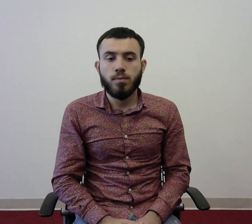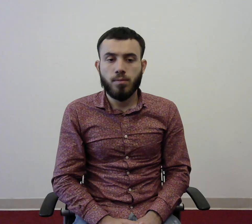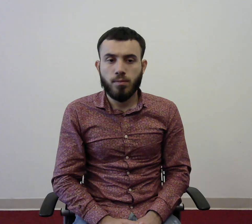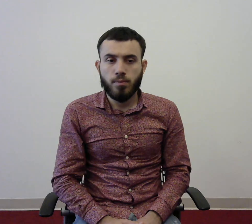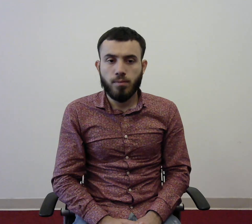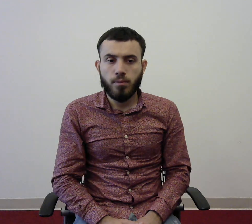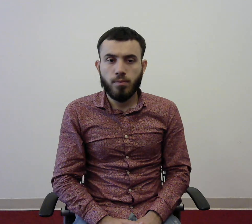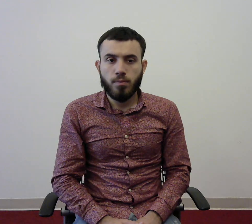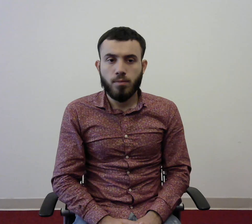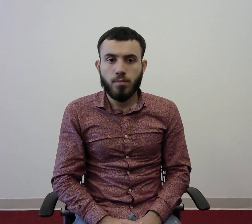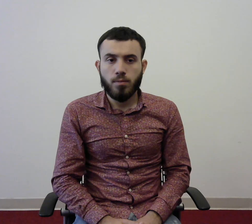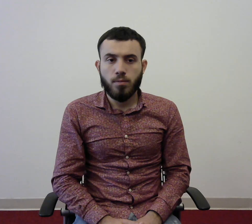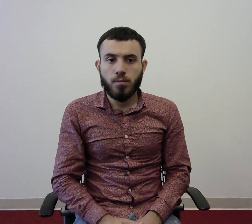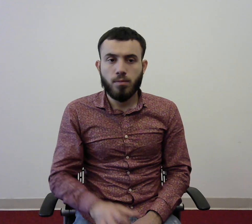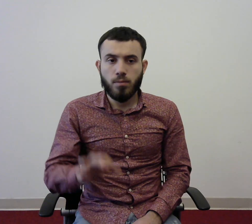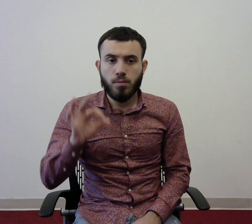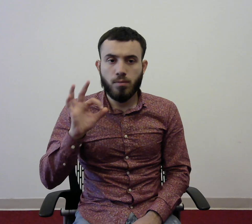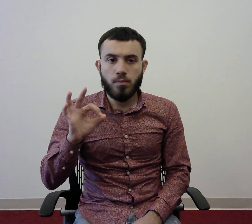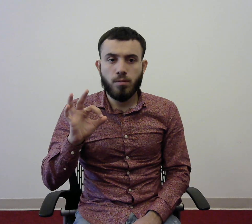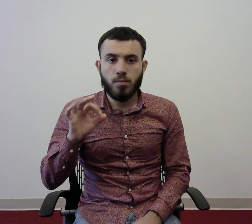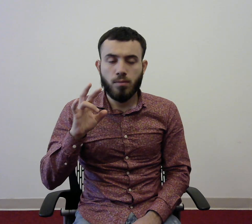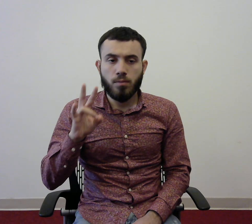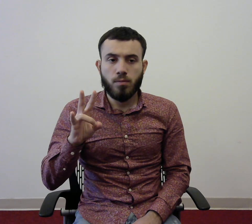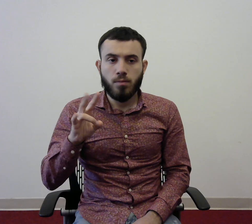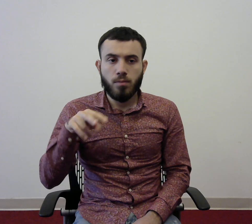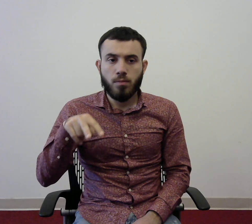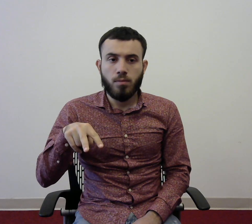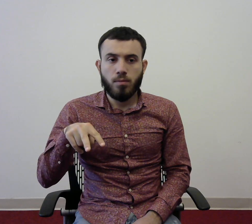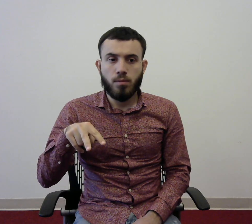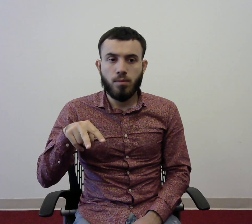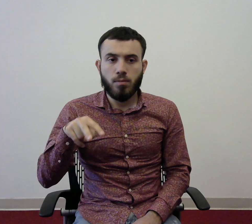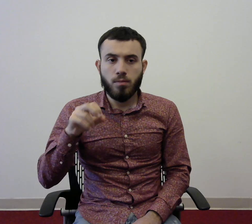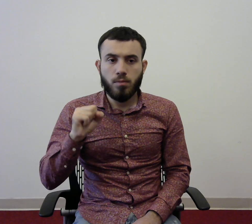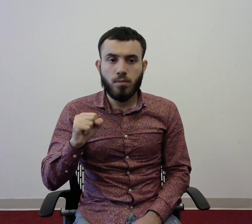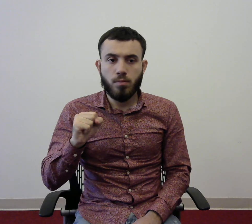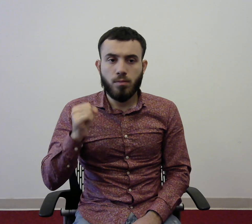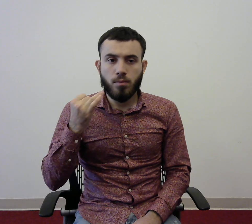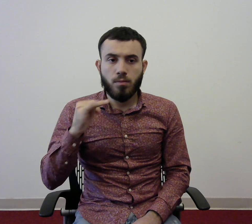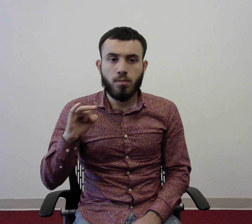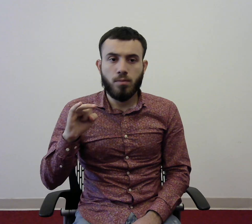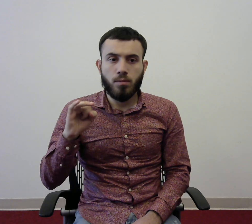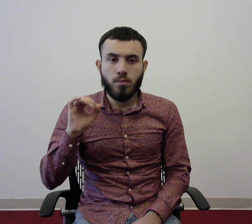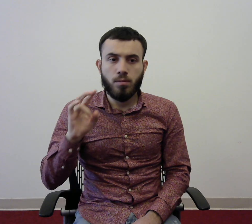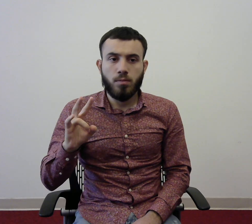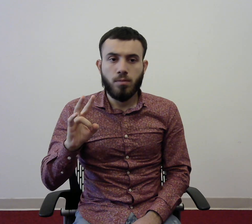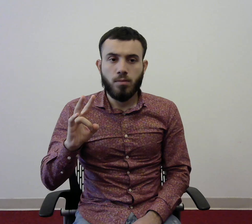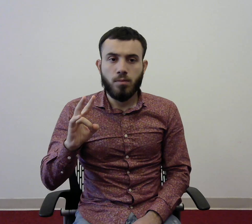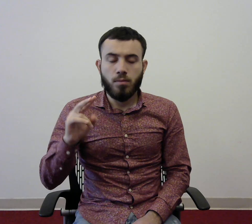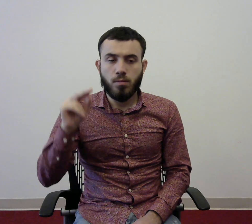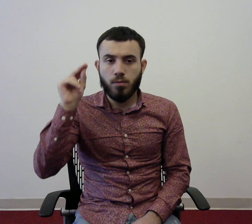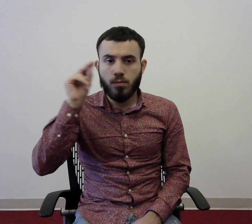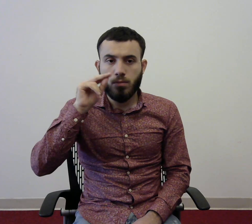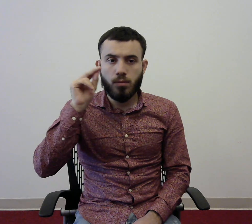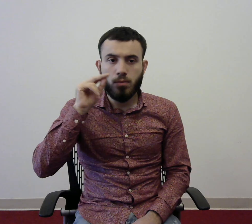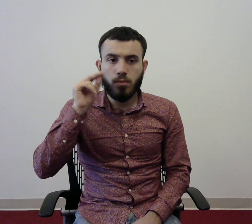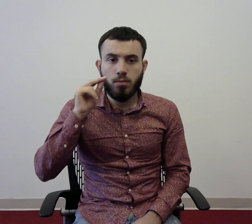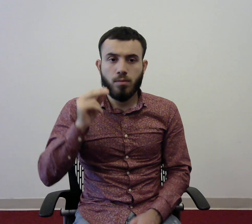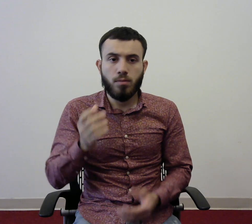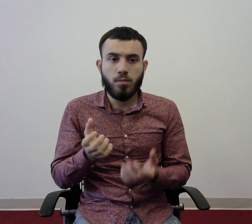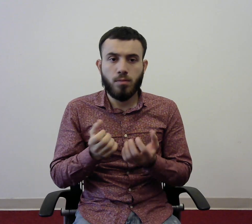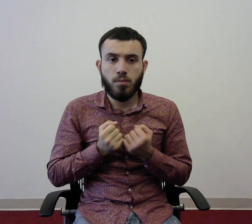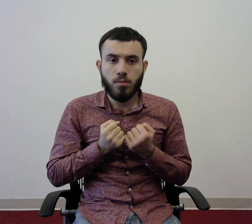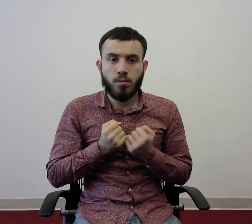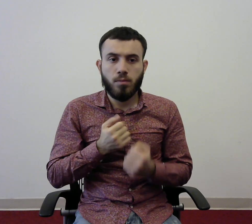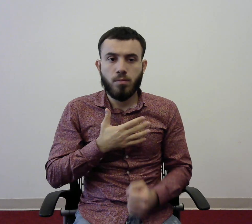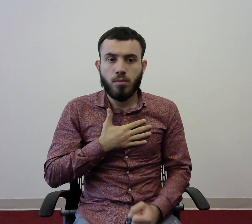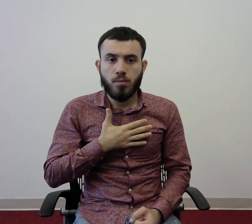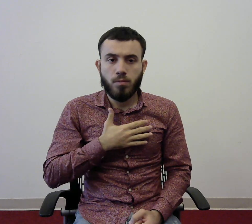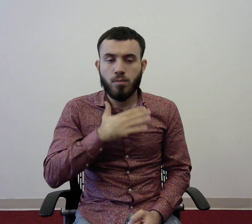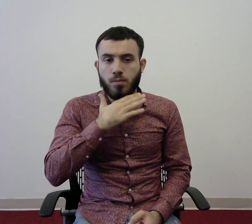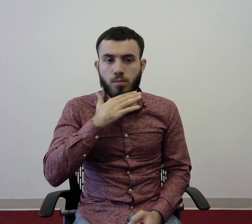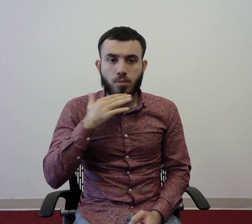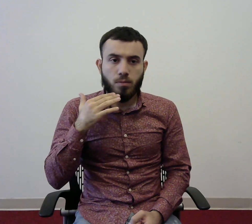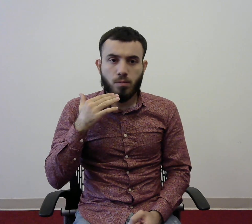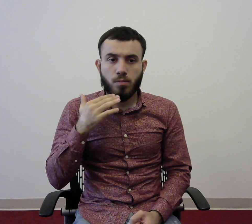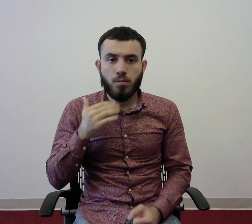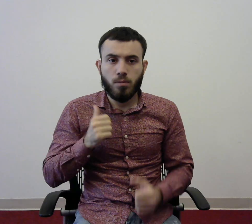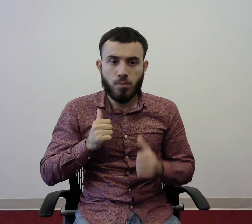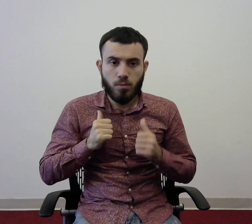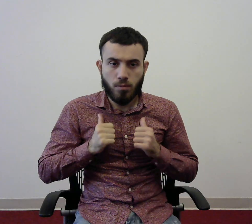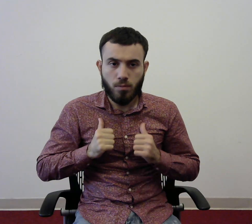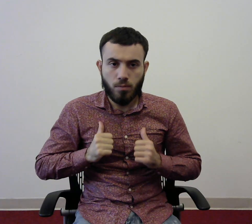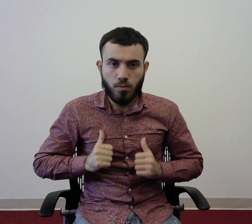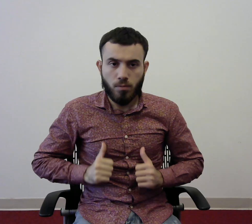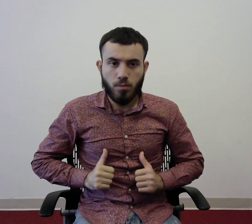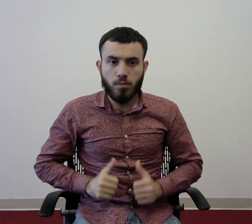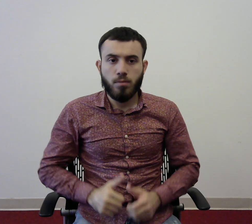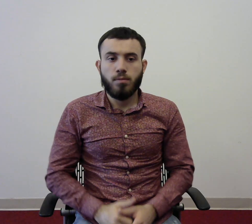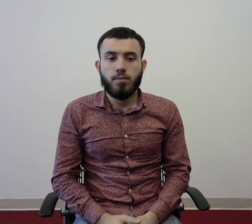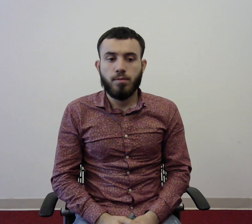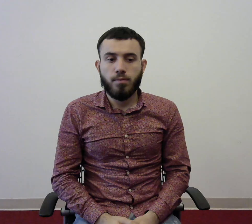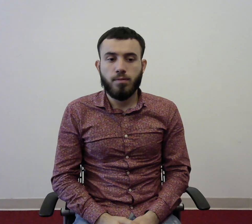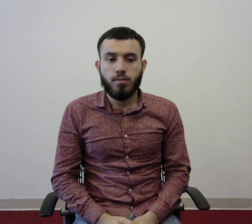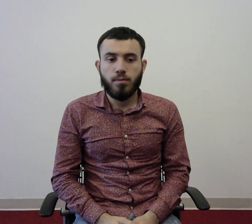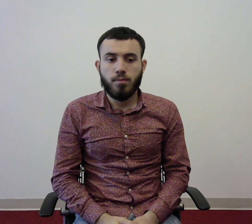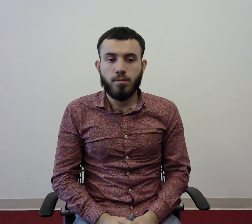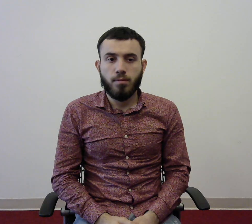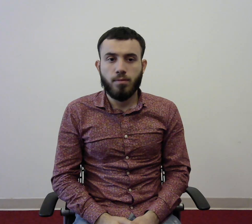Onlayn təhsil almaq mənə çox rahatdır